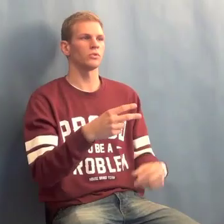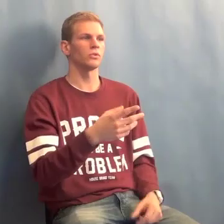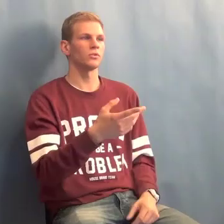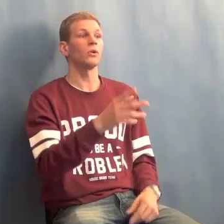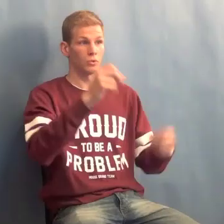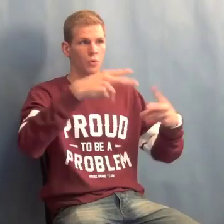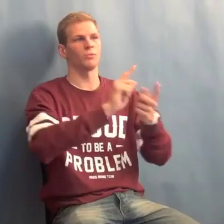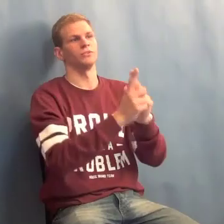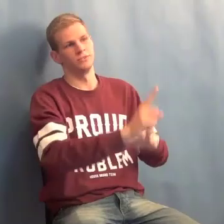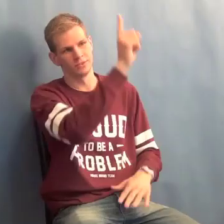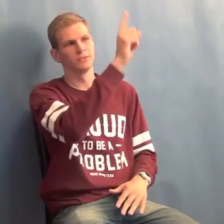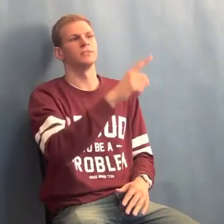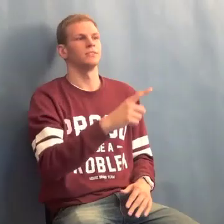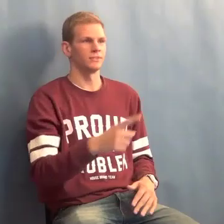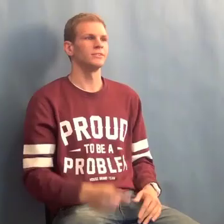Spotkamy się tam w kinie.